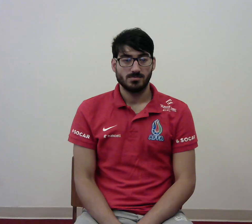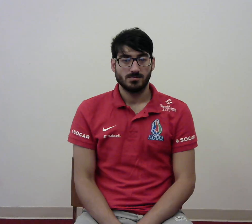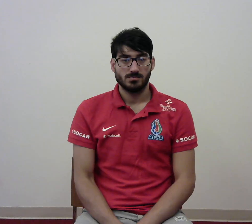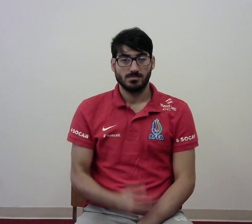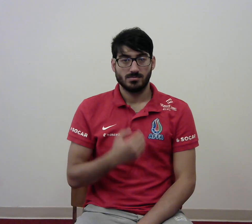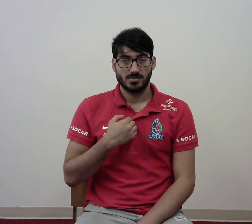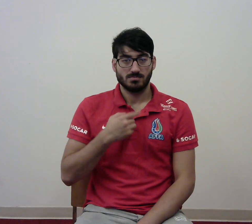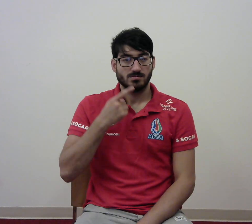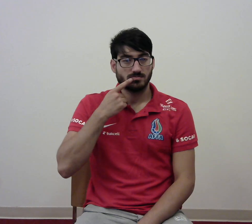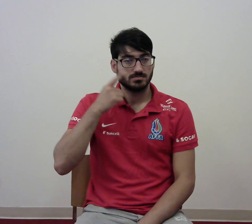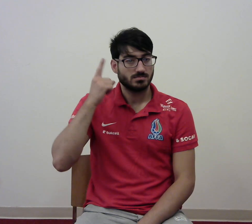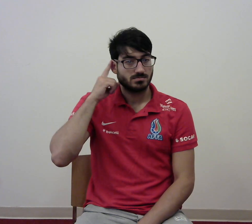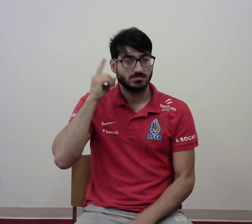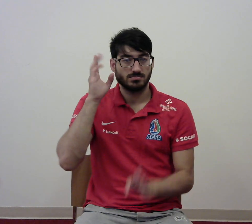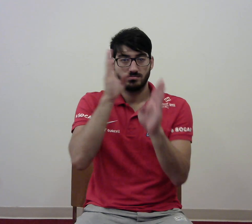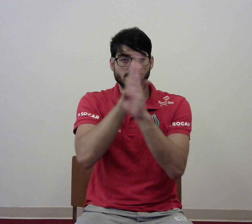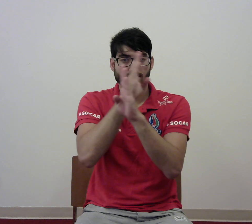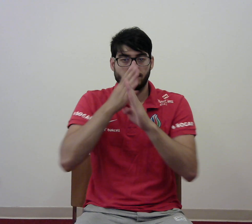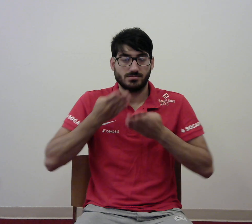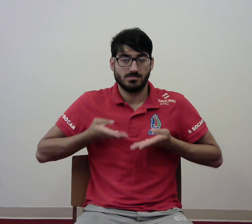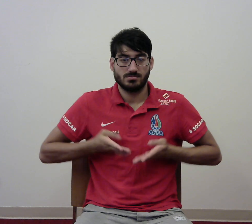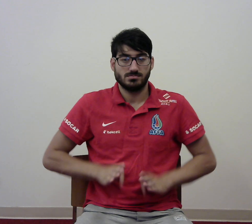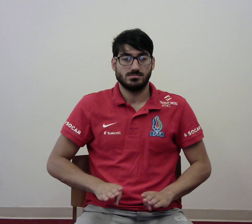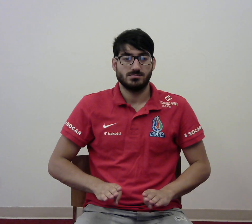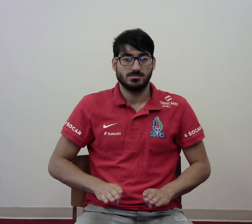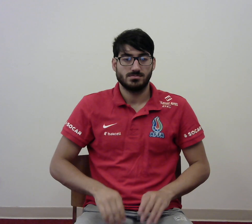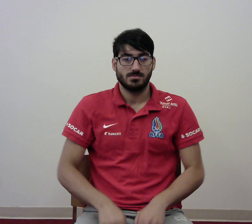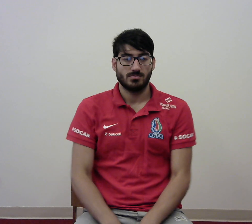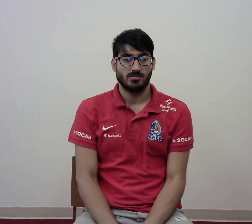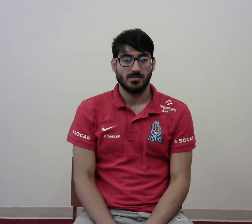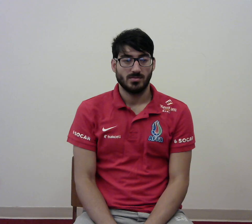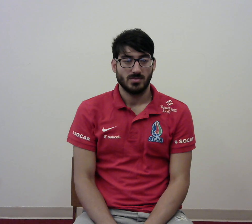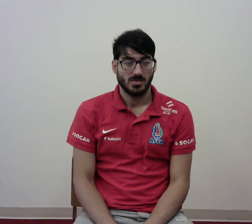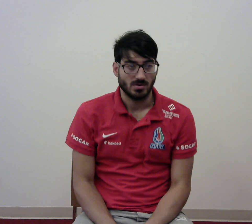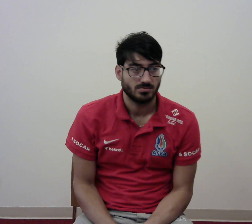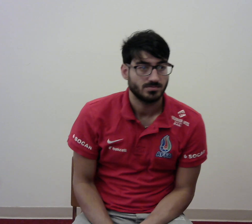Mənim eşitmə məhdudiyyətim anadangəlmədir